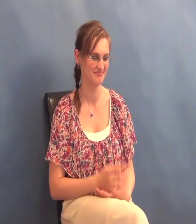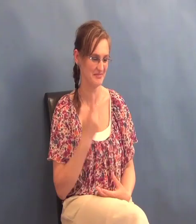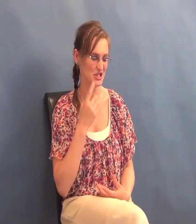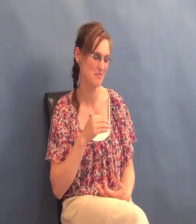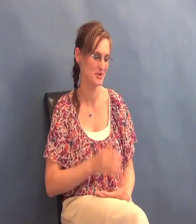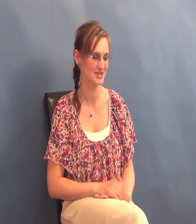Myślę, że tak może być.